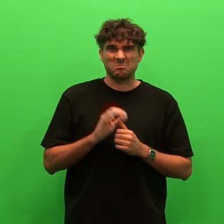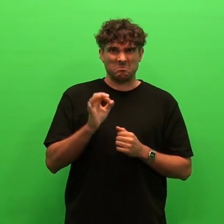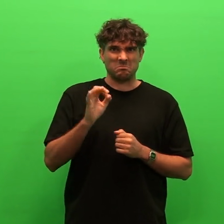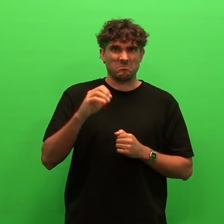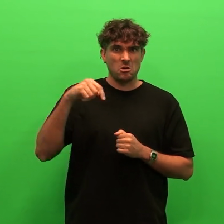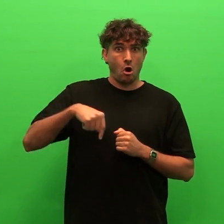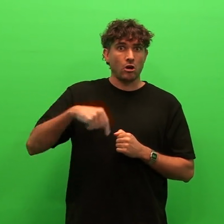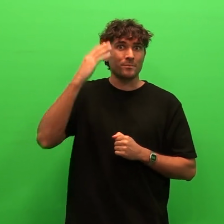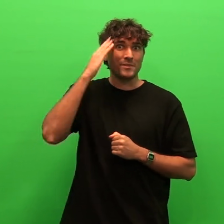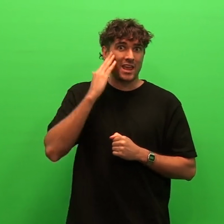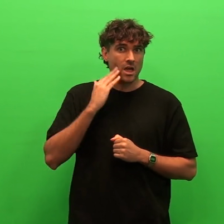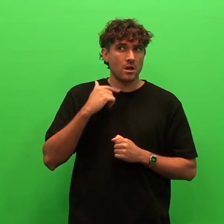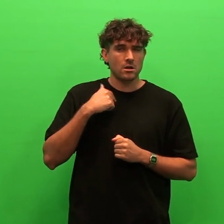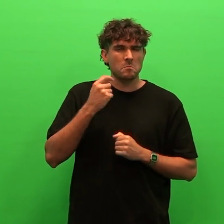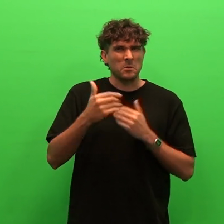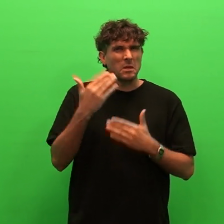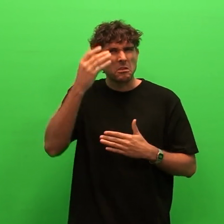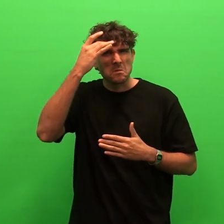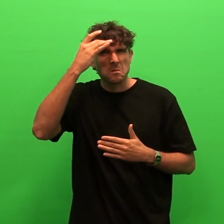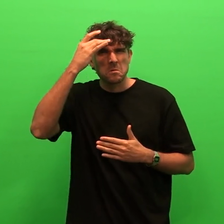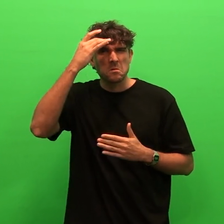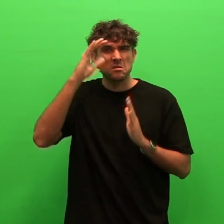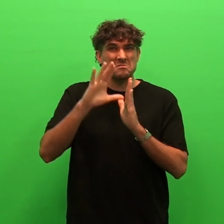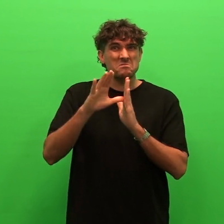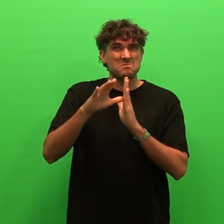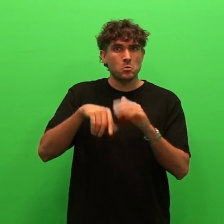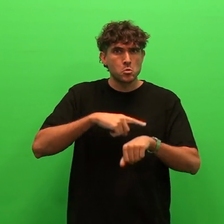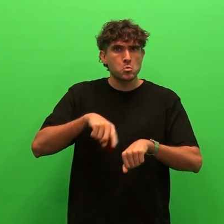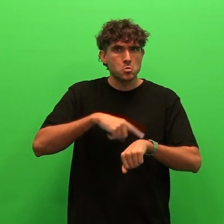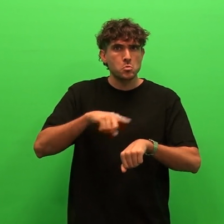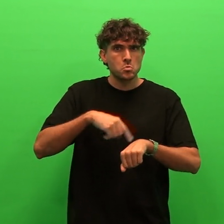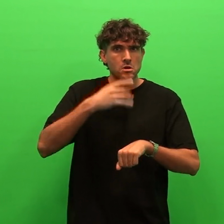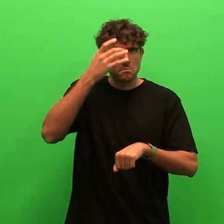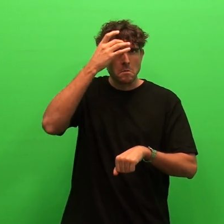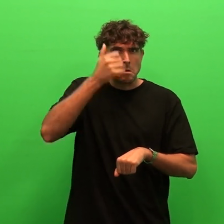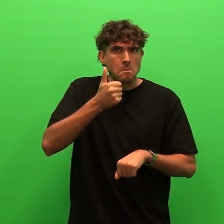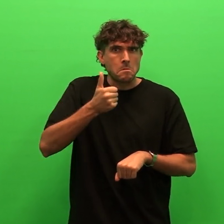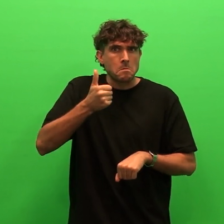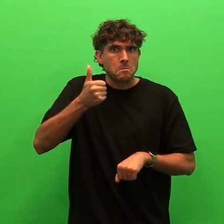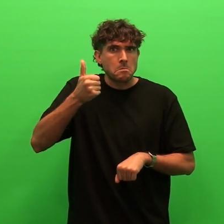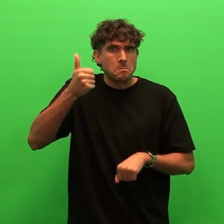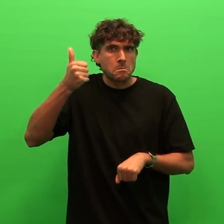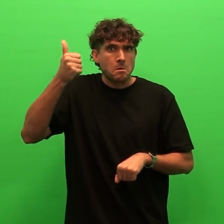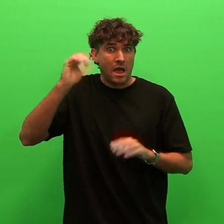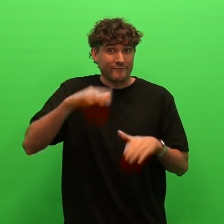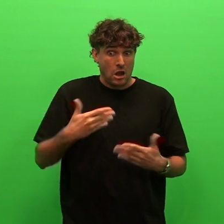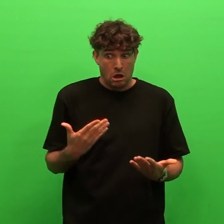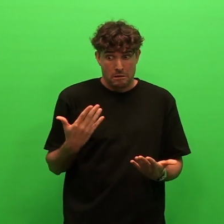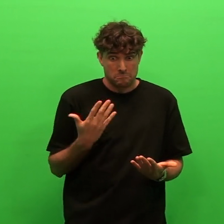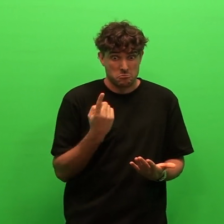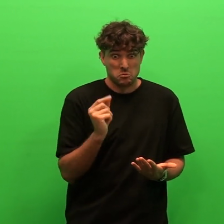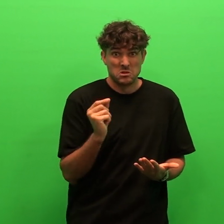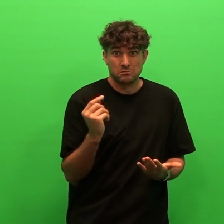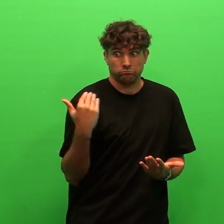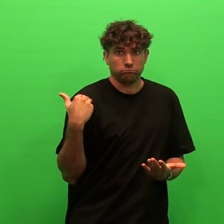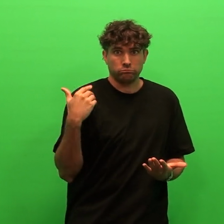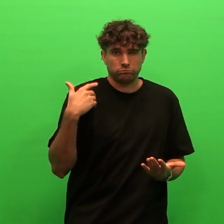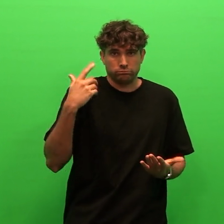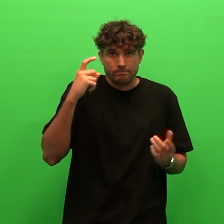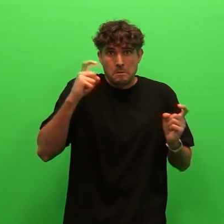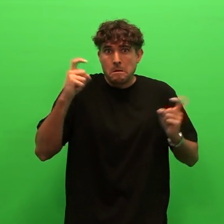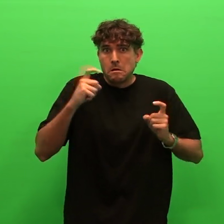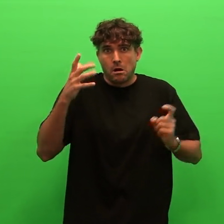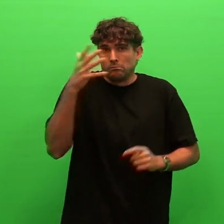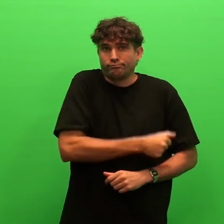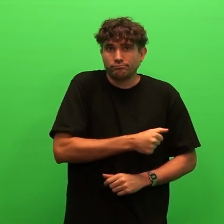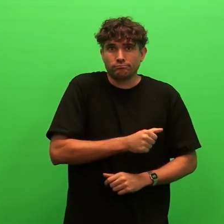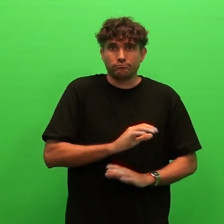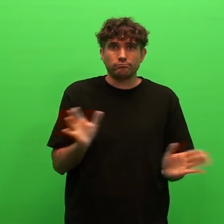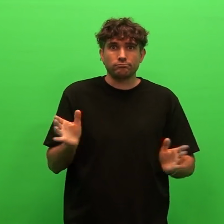Sí, aquest matí m'ha començat a fer una mica de mal el cap, durant les hores següents m'ha anat a més, i ara fa un minut m'ha començat a fer més mal, com una migranya, i ja no puc més.